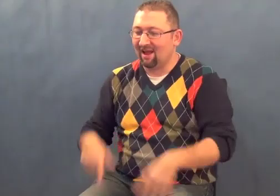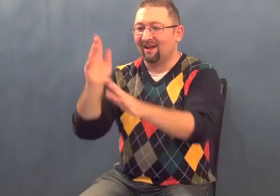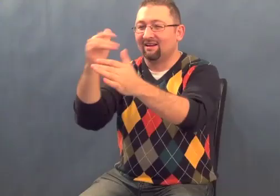Jeżeli...